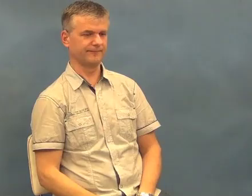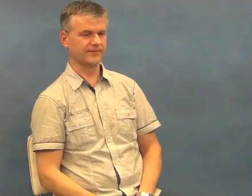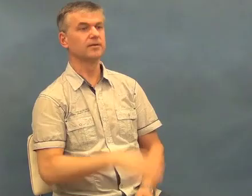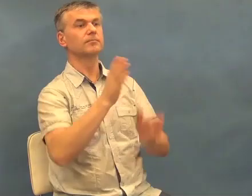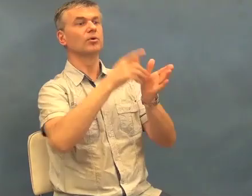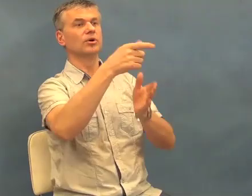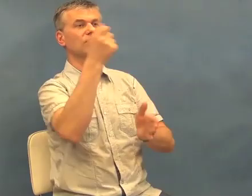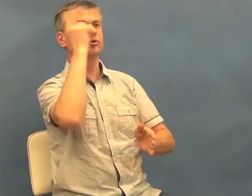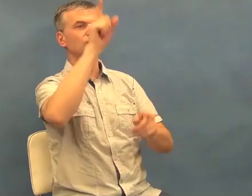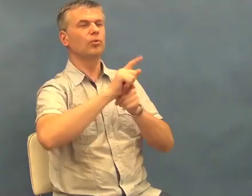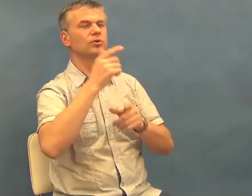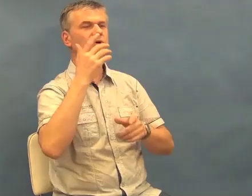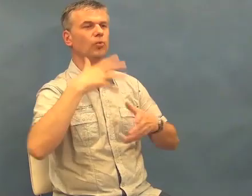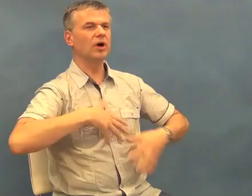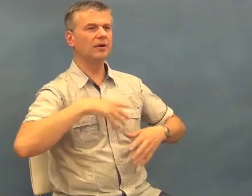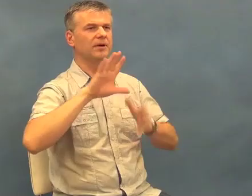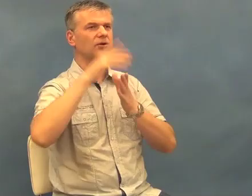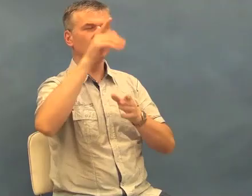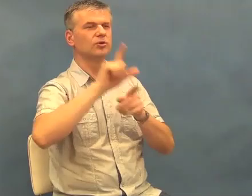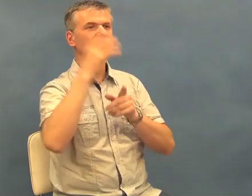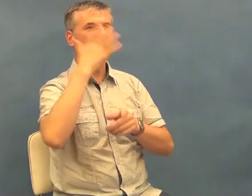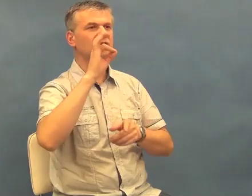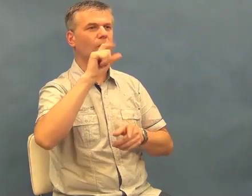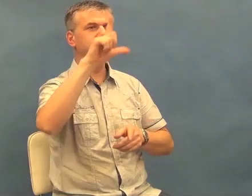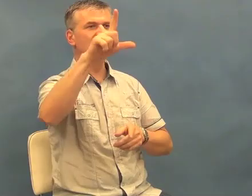Na przykład, jeśli pojedziesz na Ukrainę, do miasta Czernobyl...